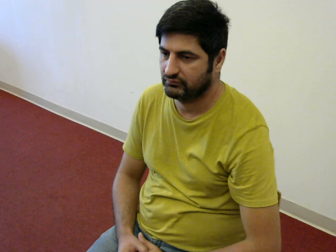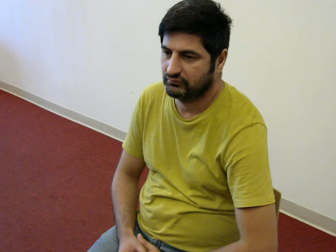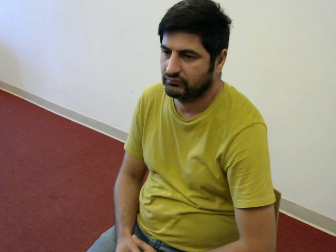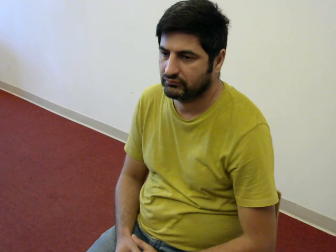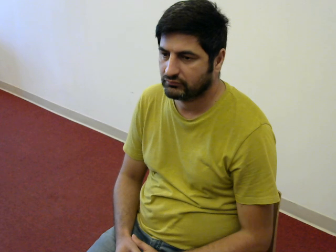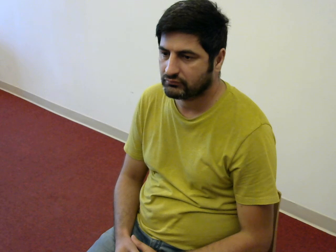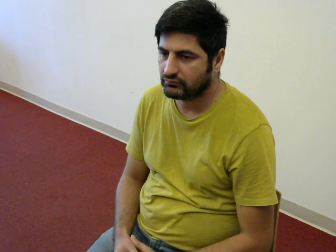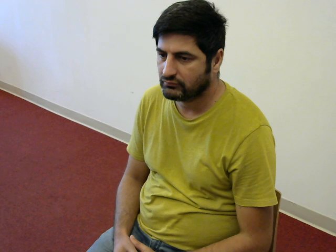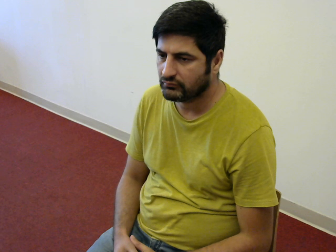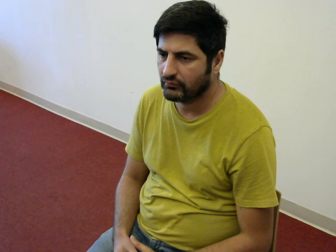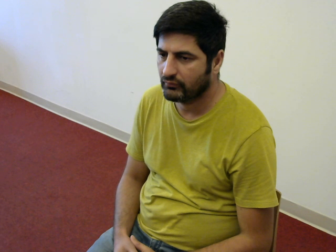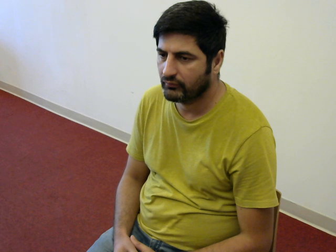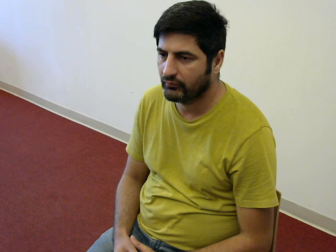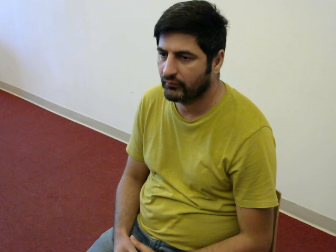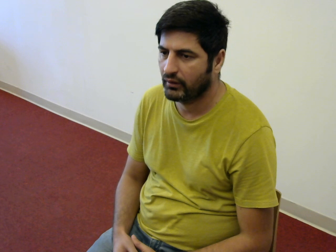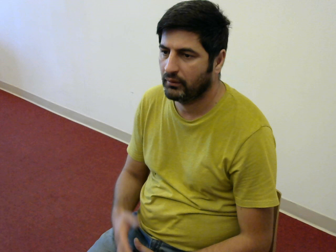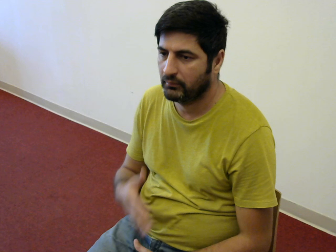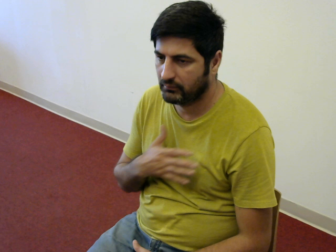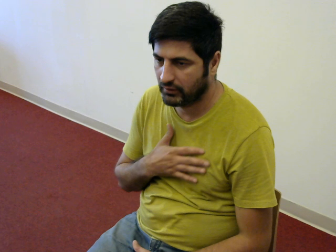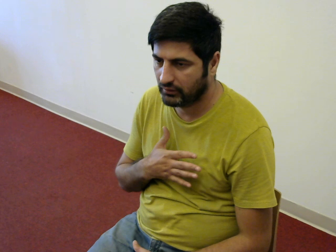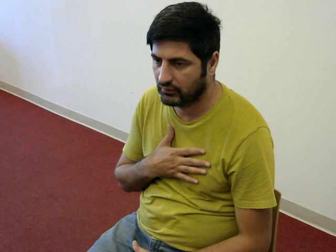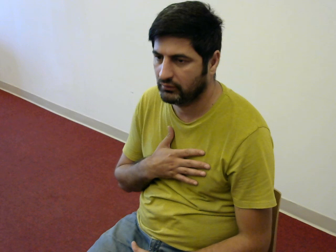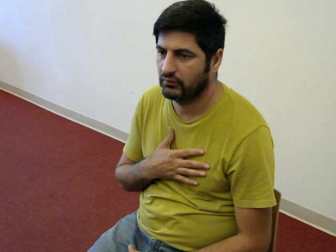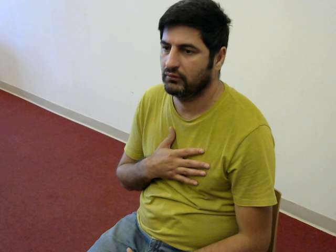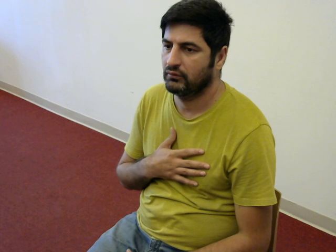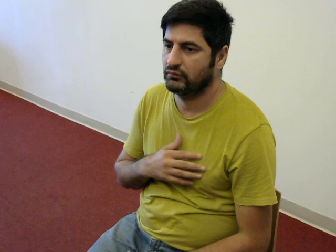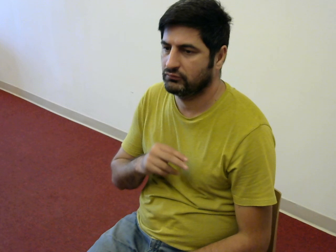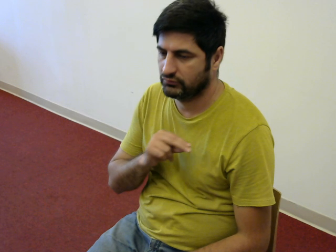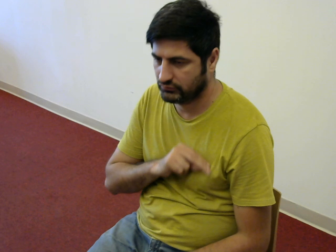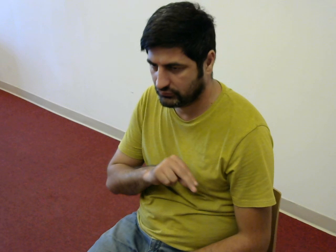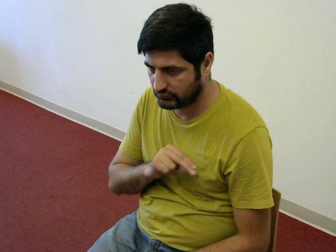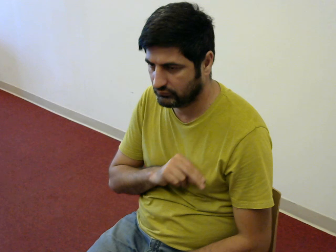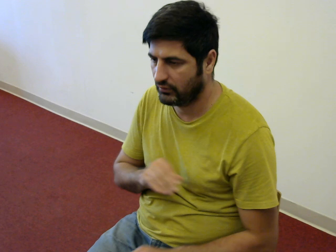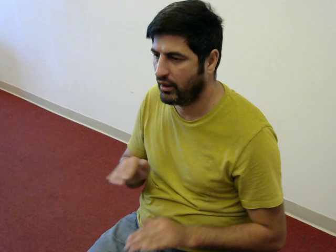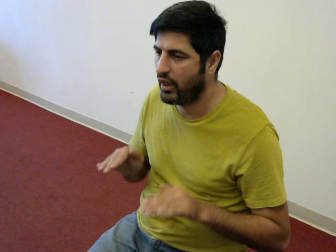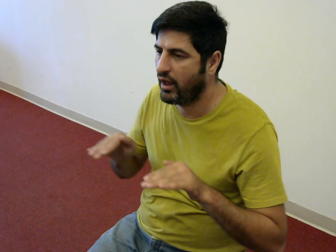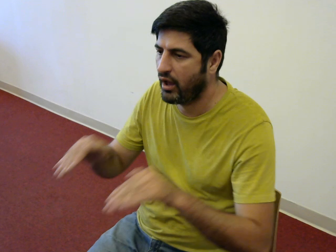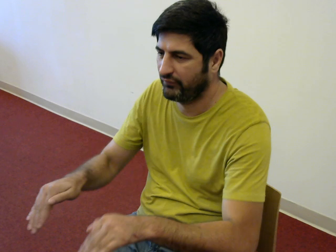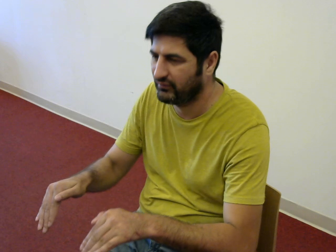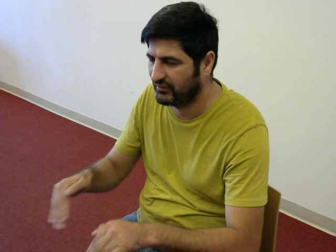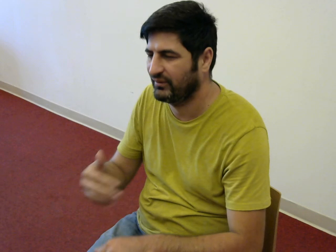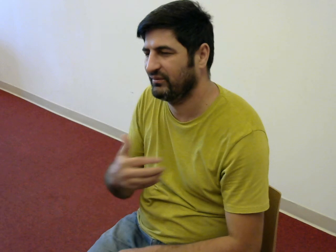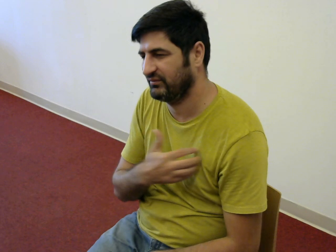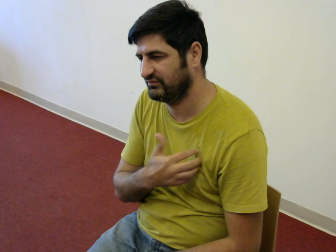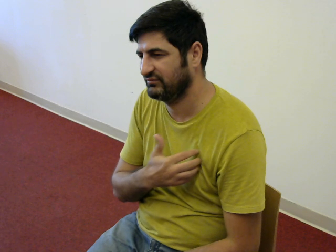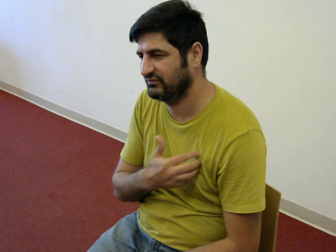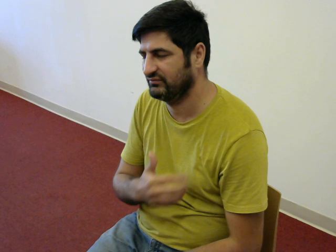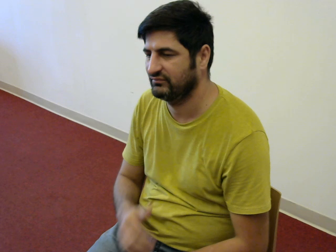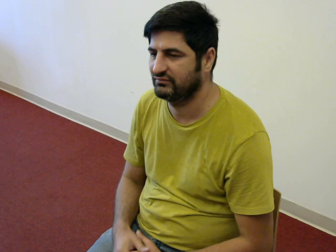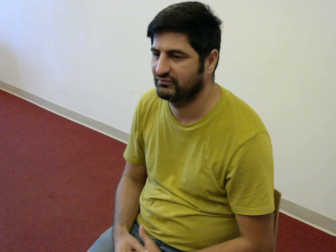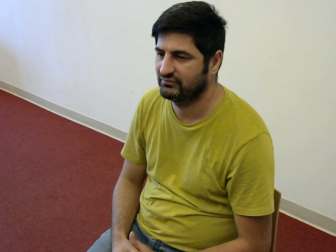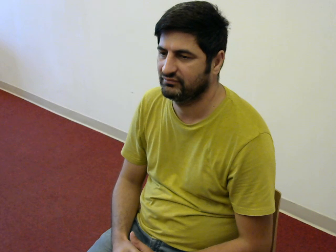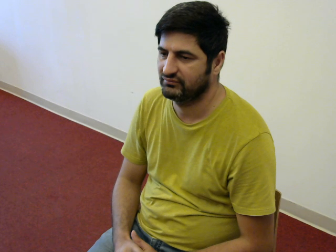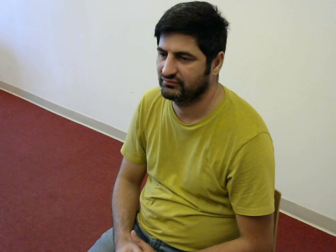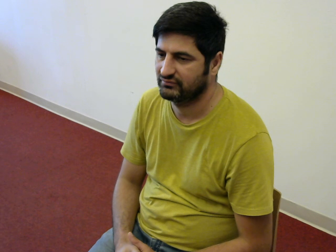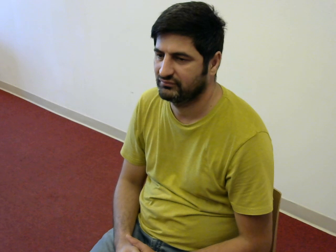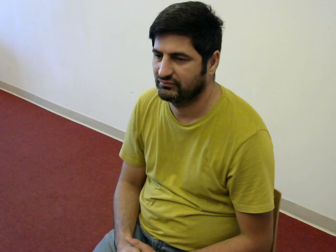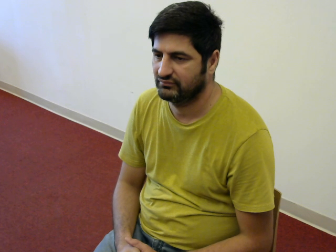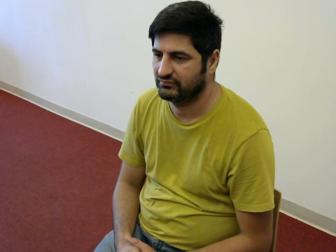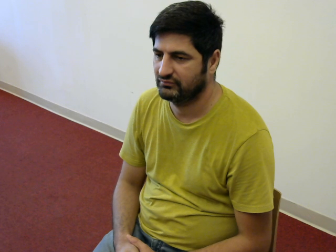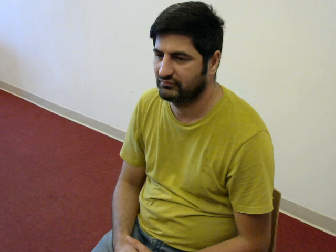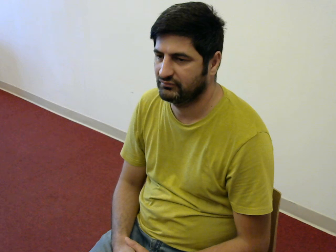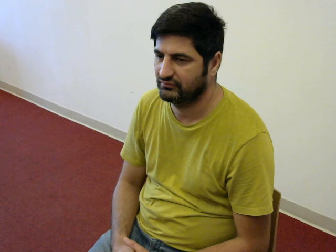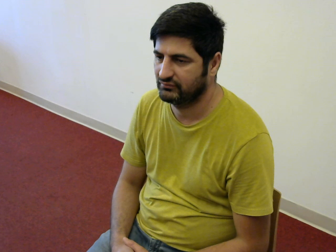Mən işə düzəlmək istəyirəm